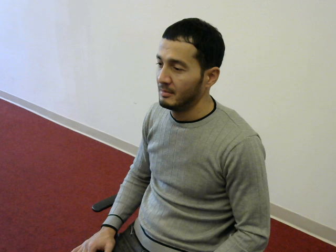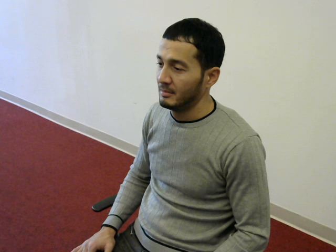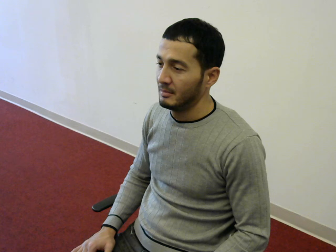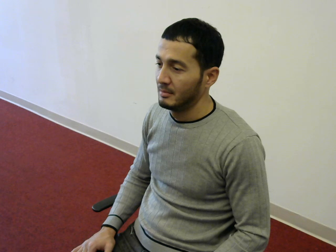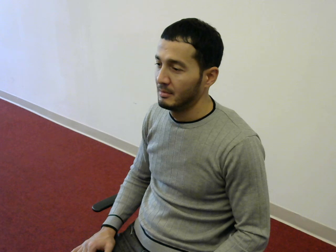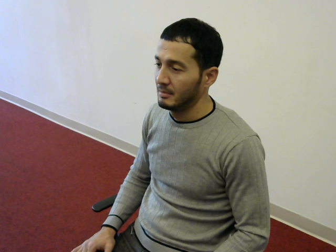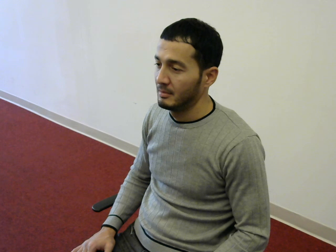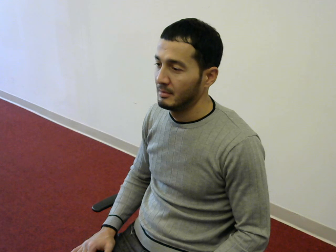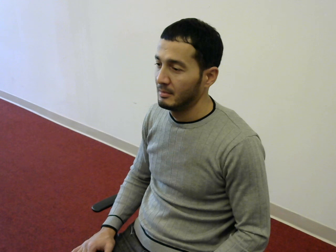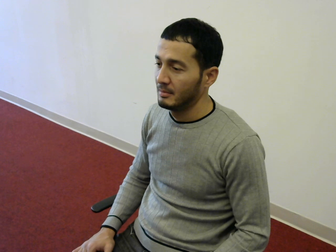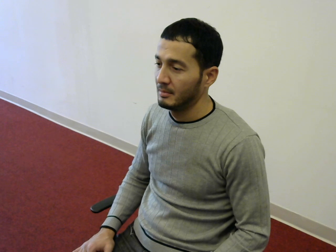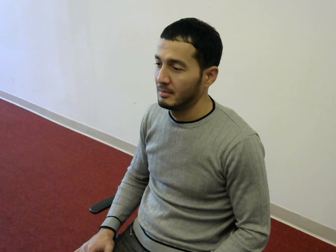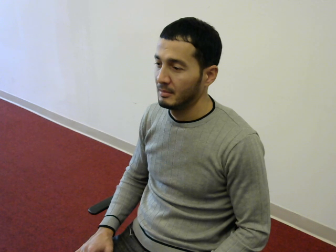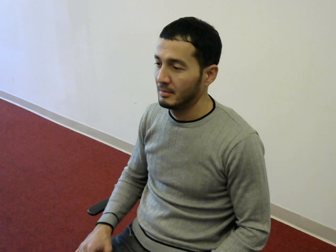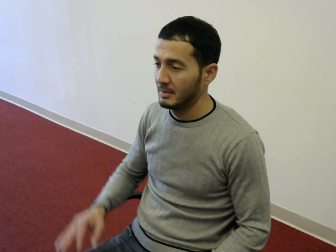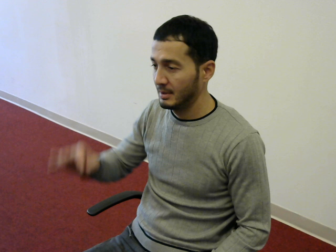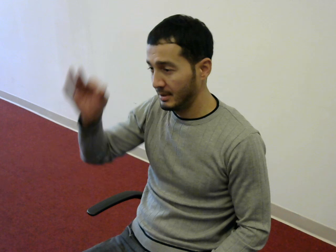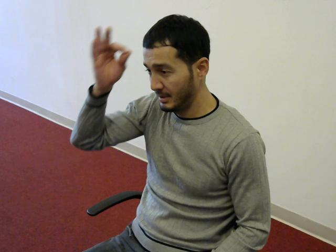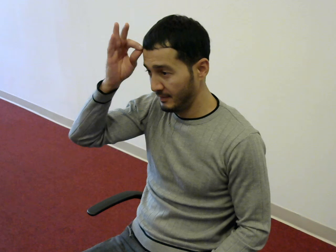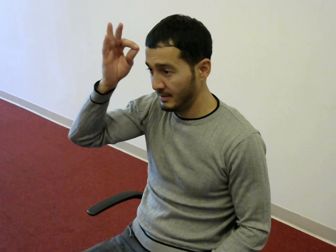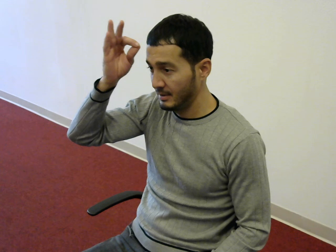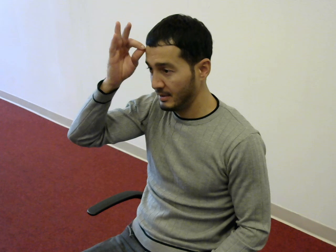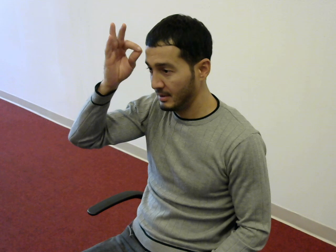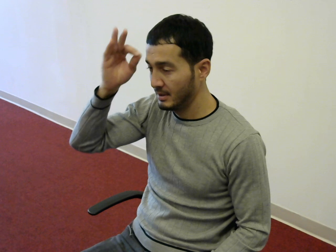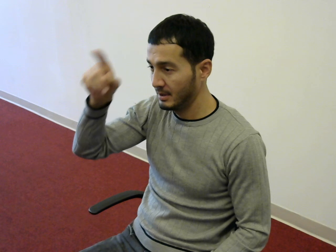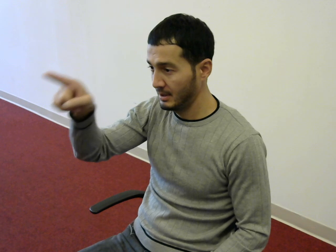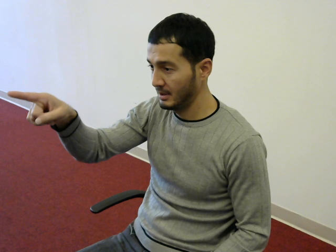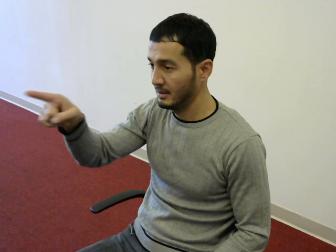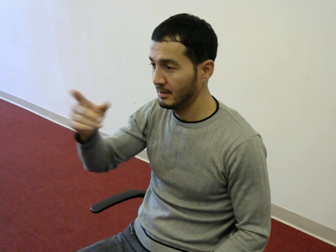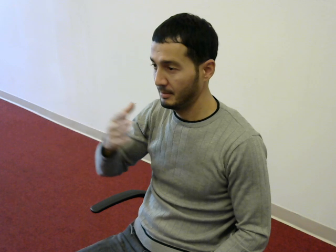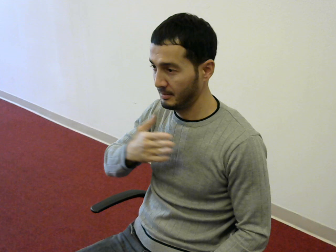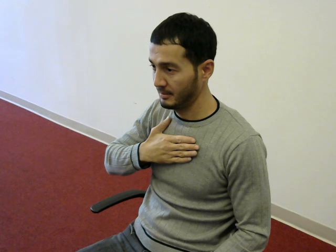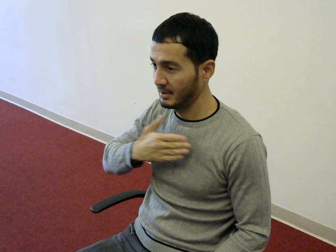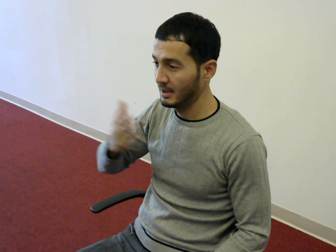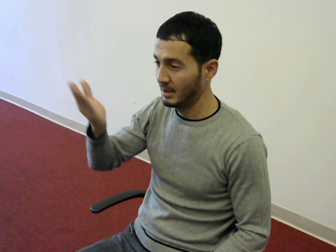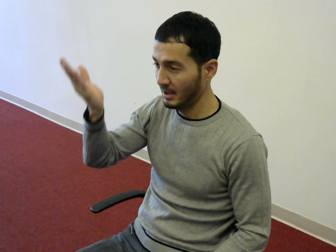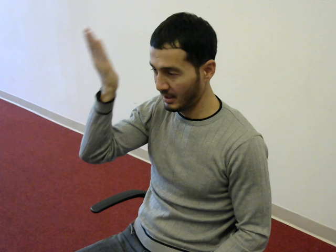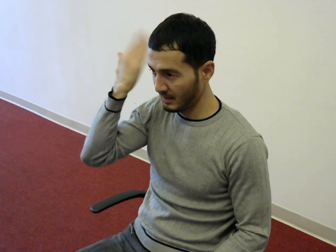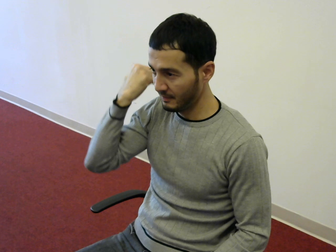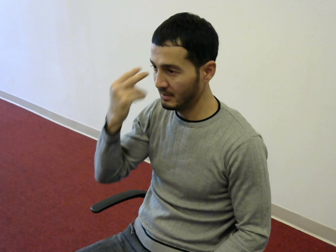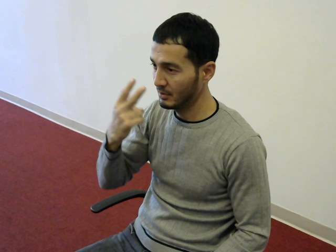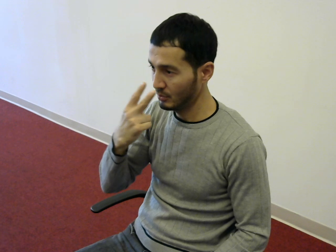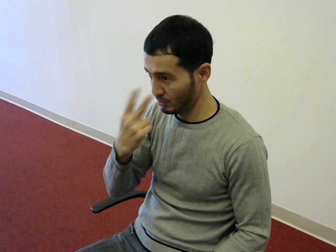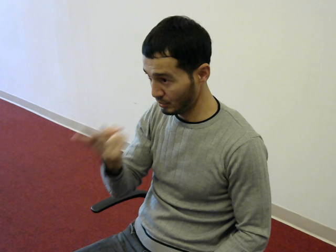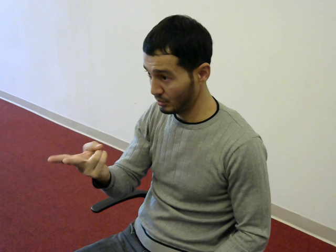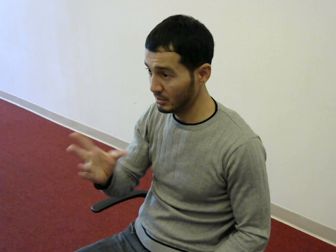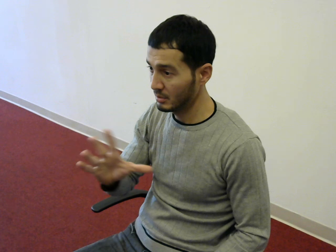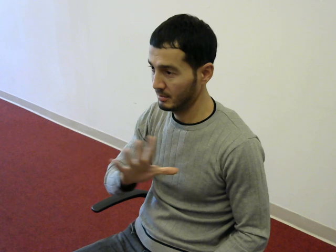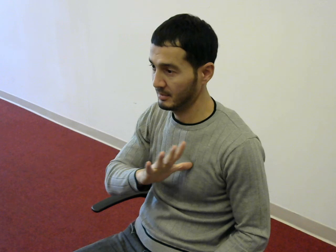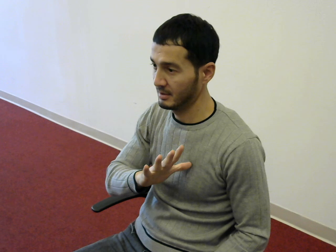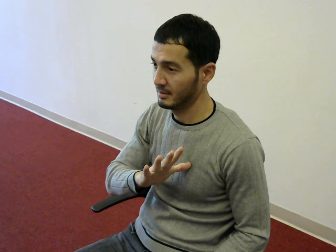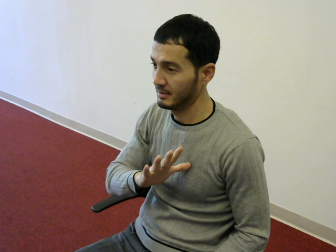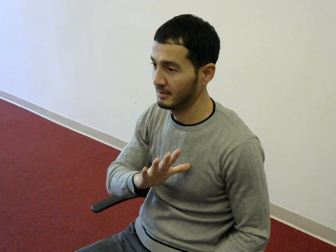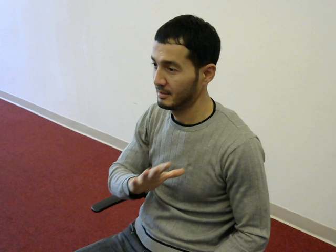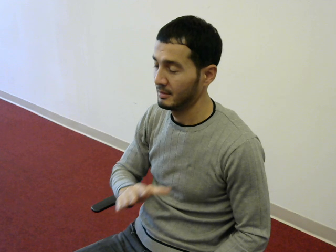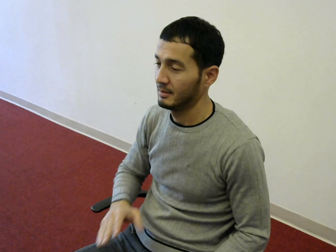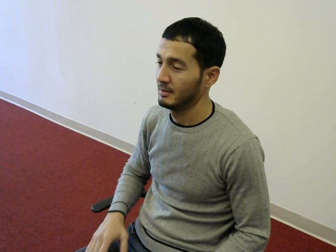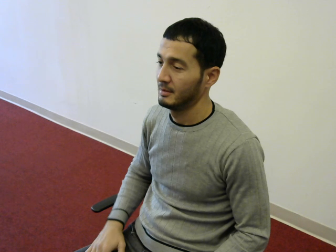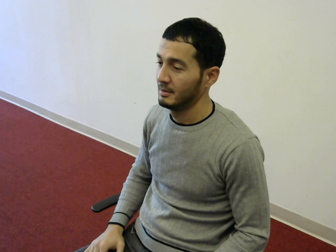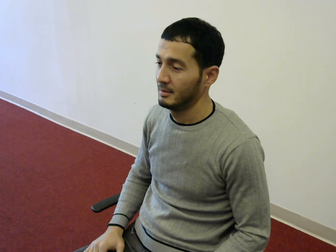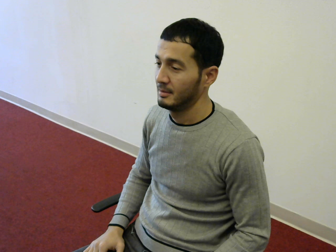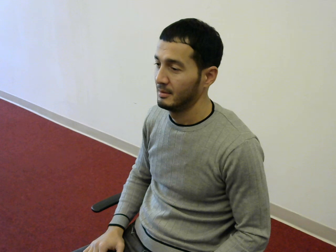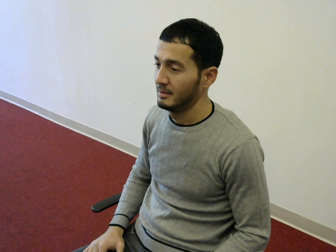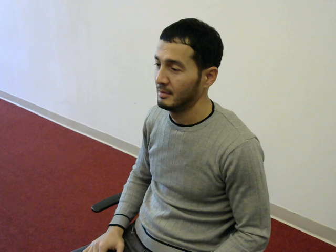Xatırladım, səni mən əvvəl də görmüşəm